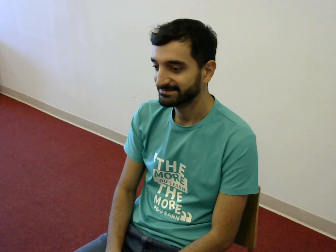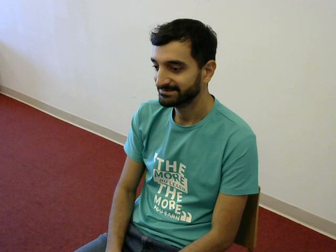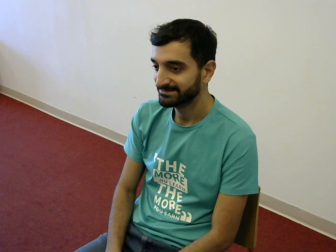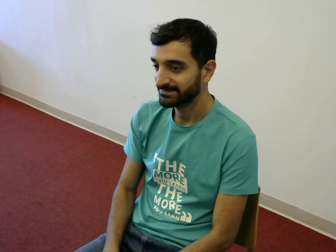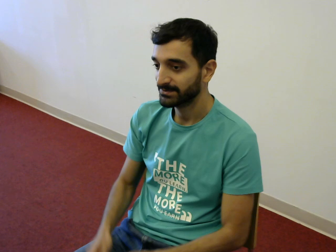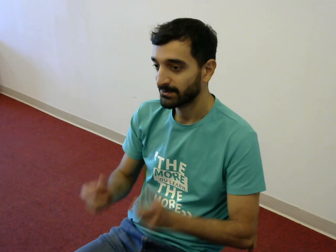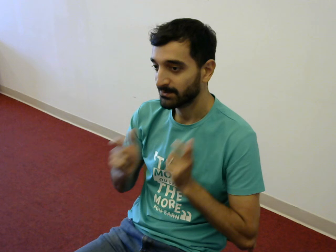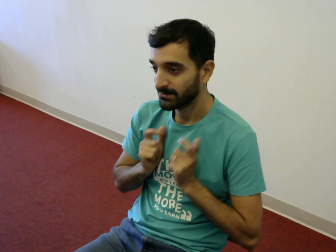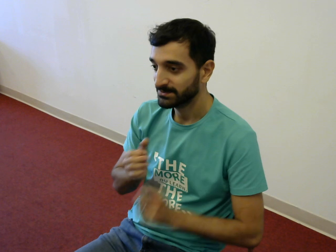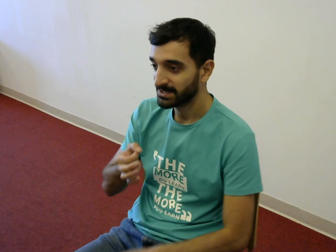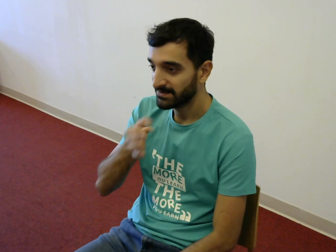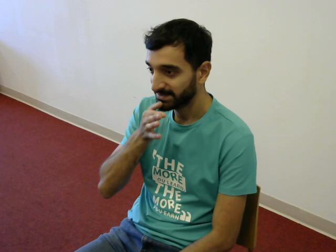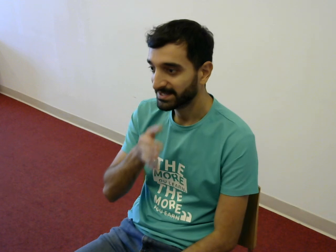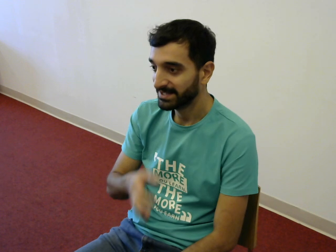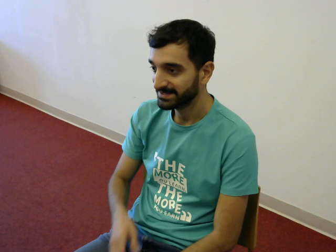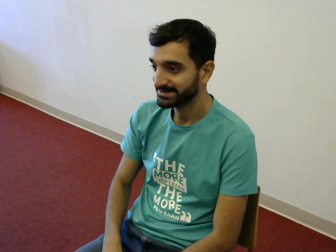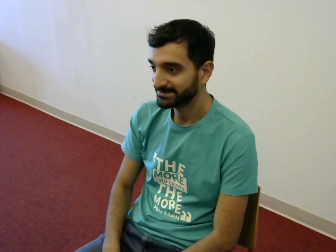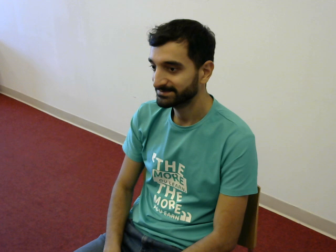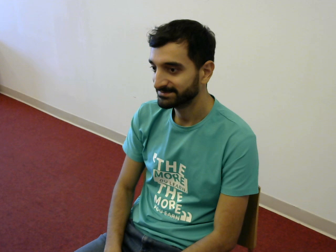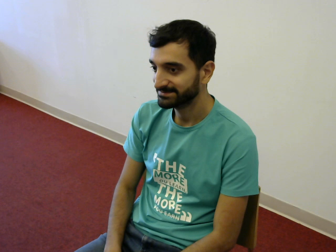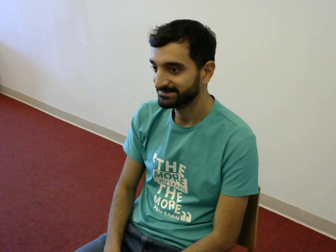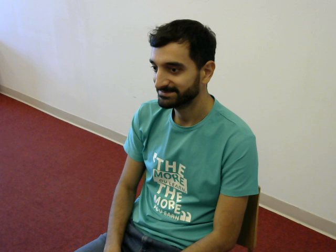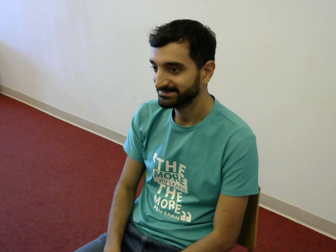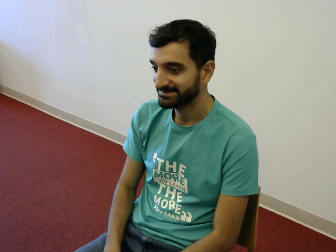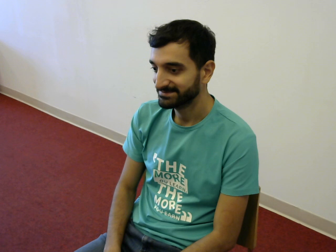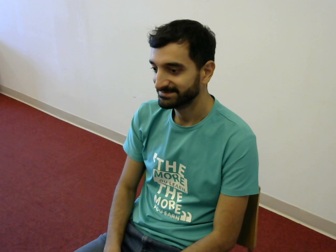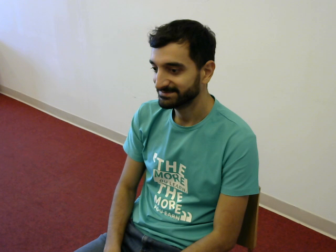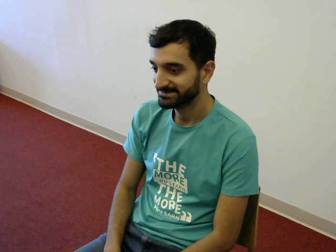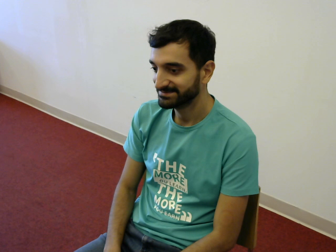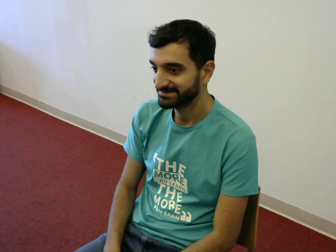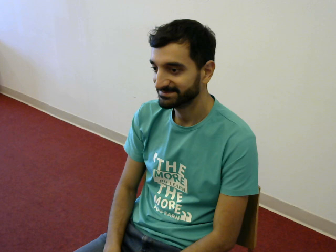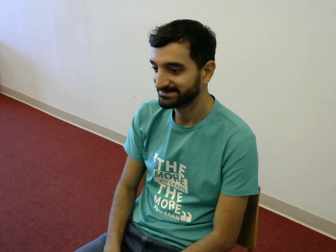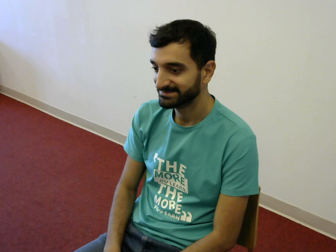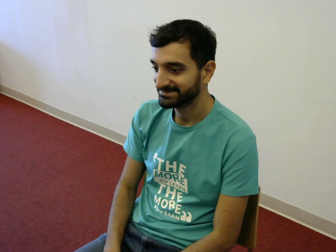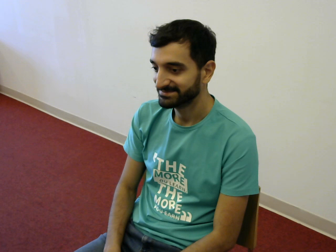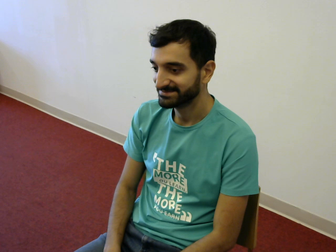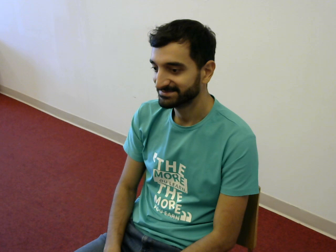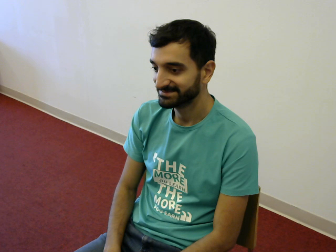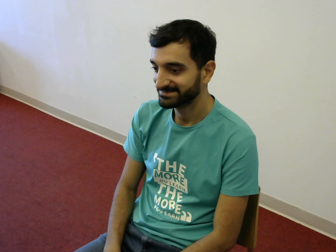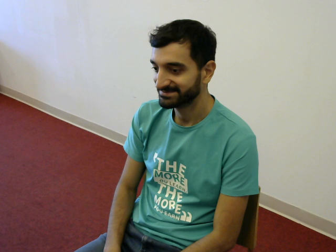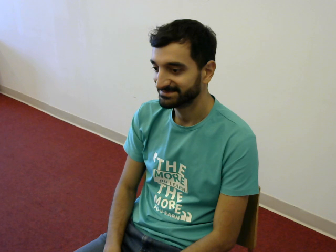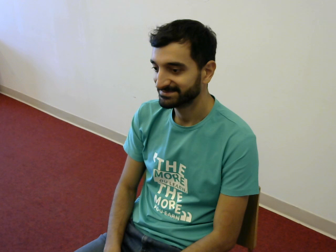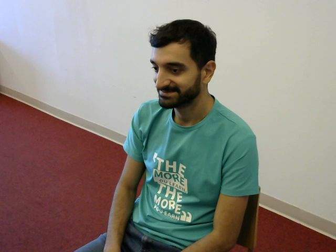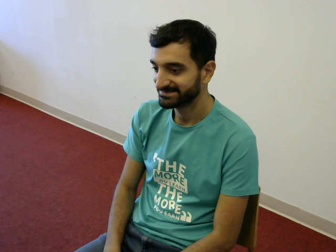Köynəyim xoşuna gəlir?